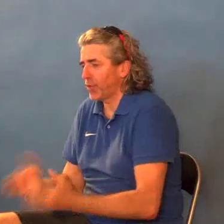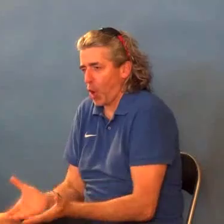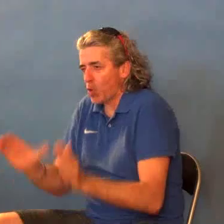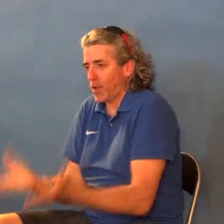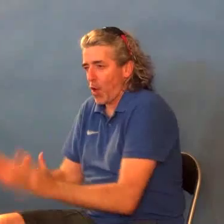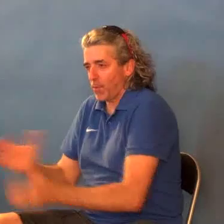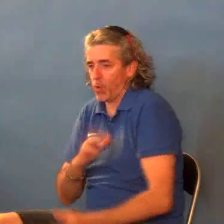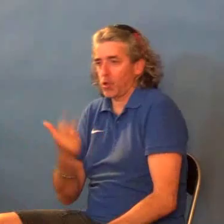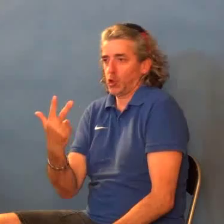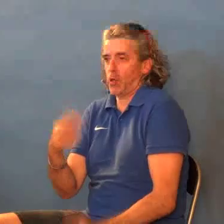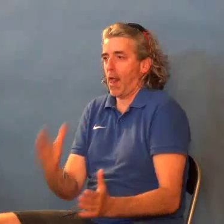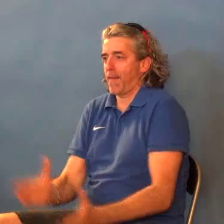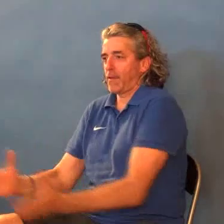Były trzy kosze.